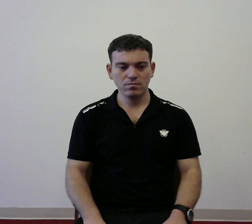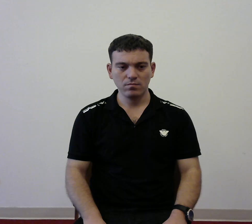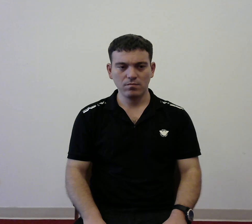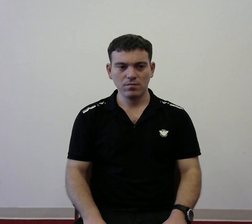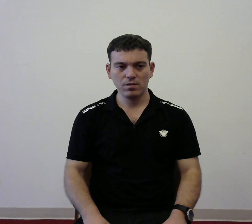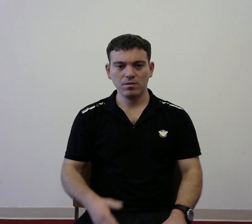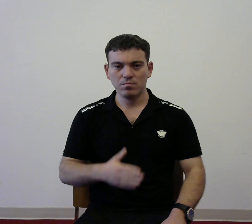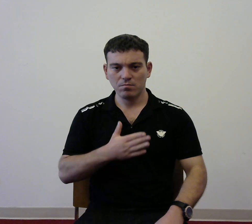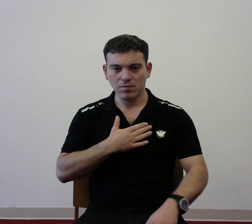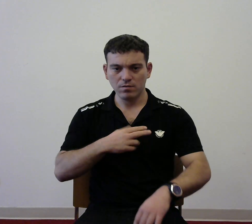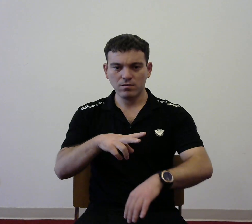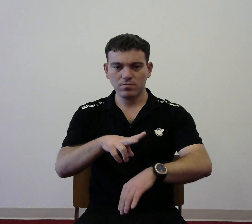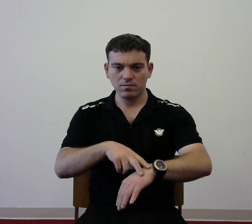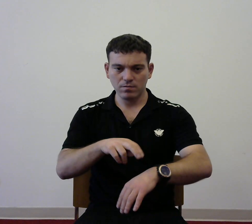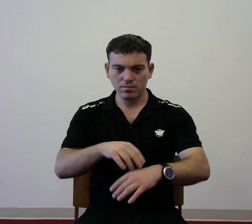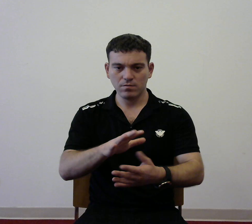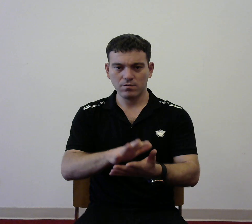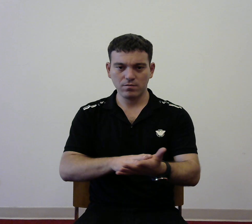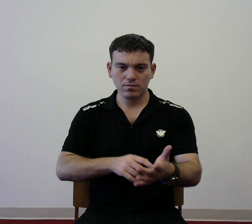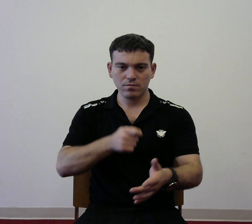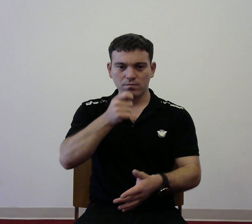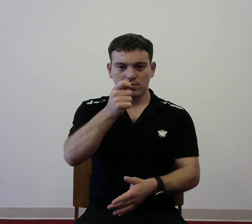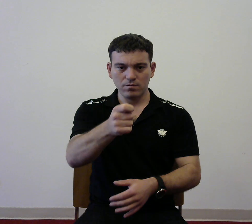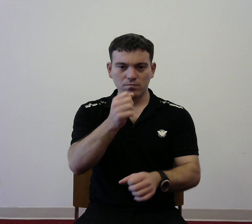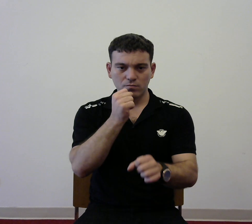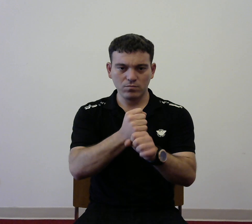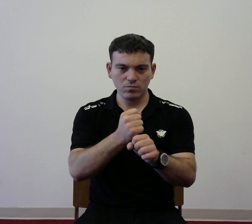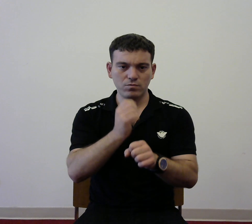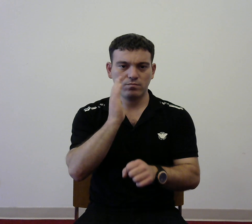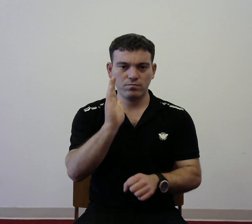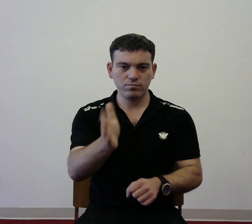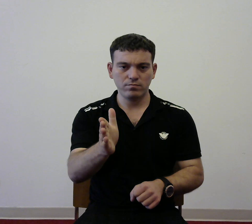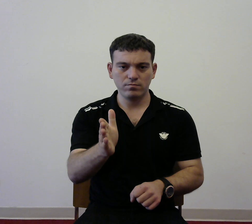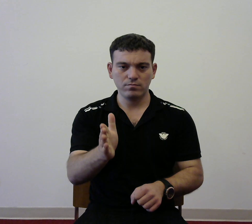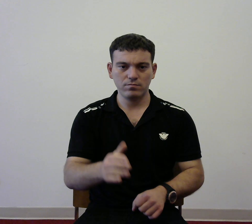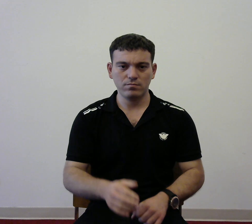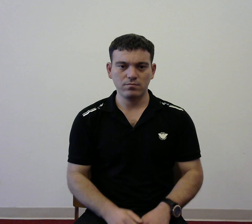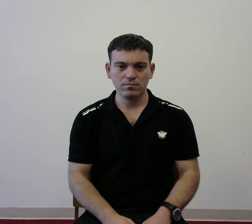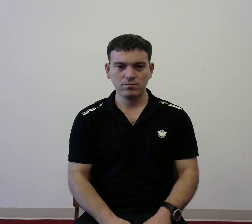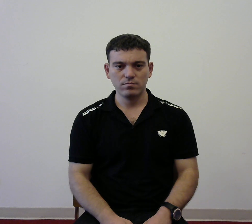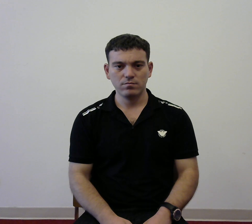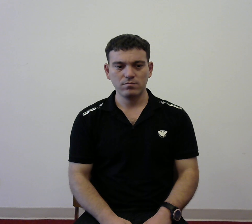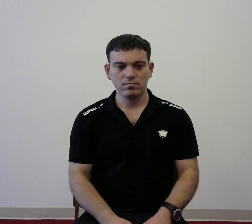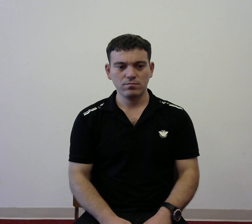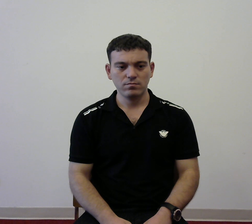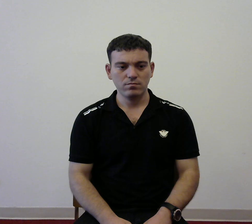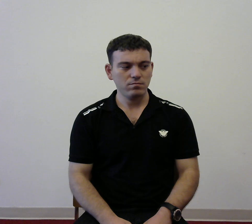Mən polisə müraciət edəcəyəm